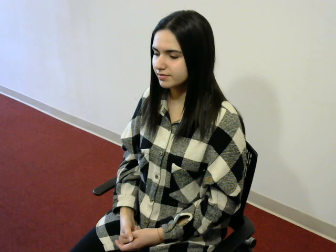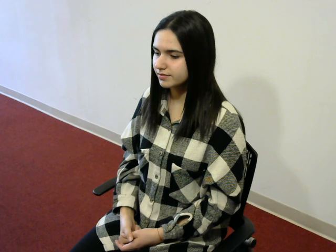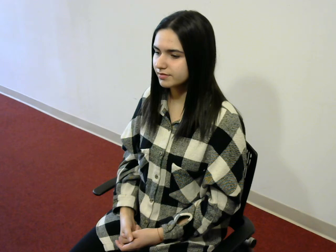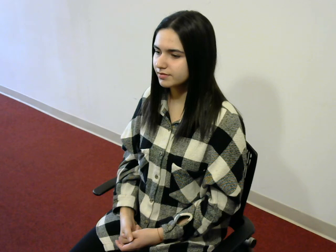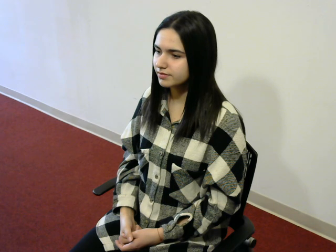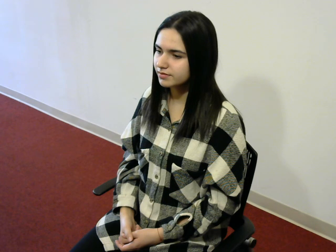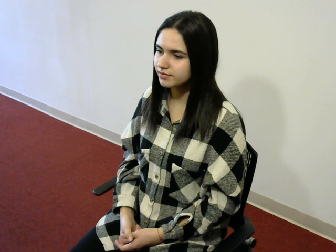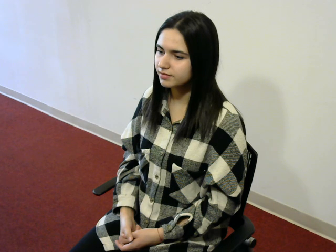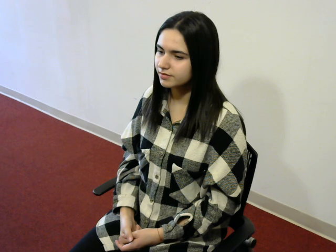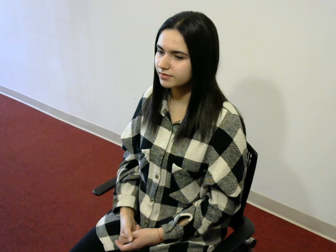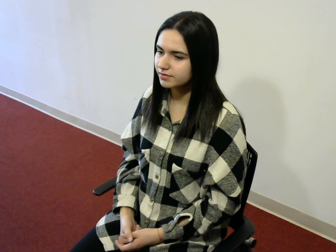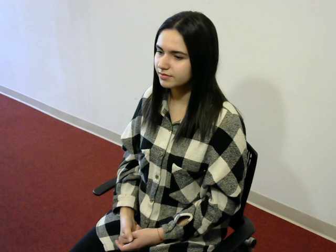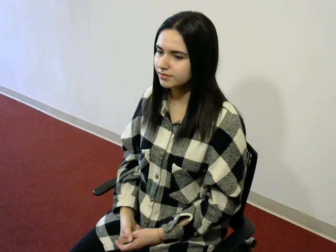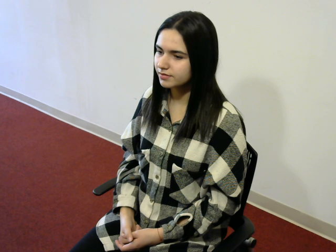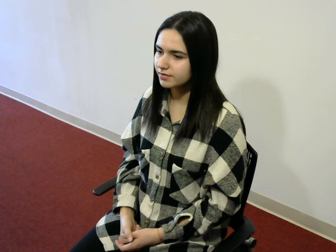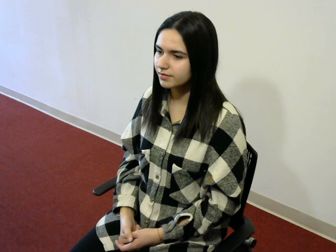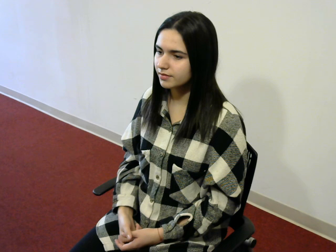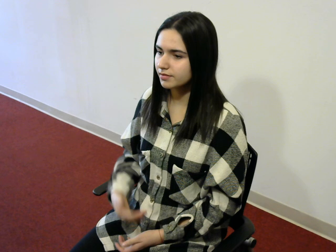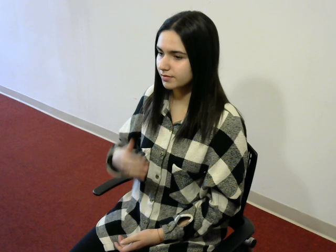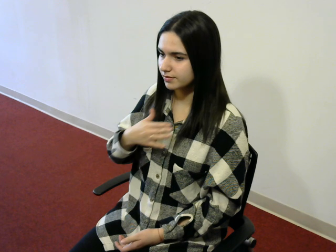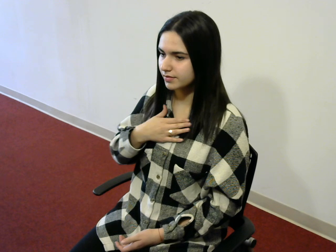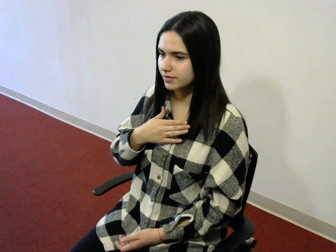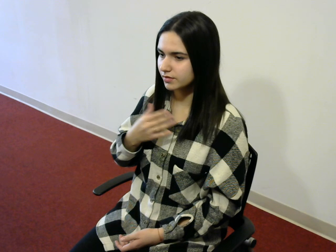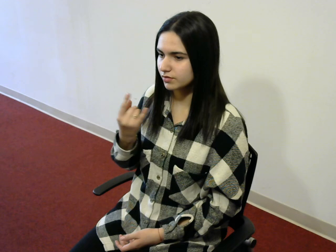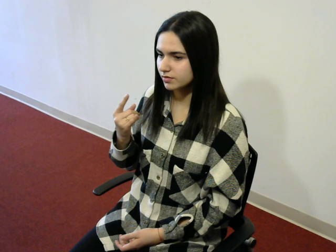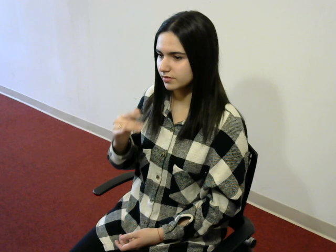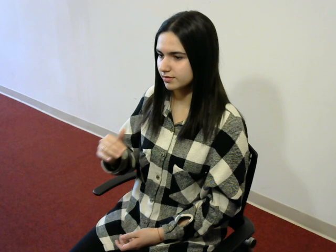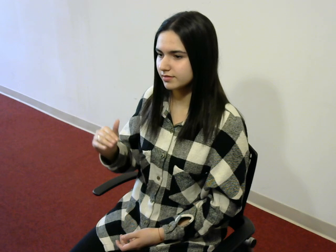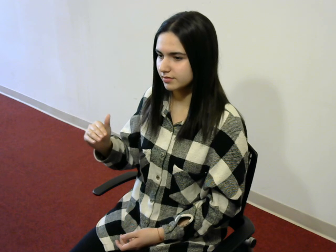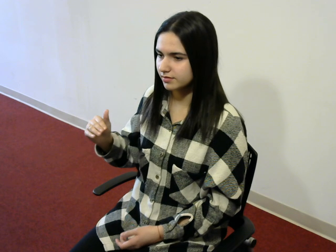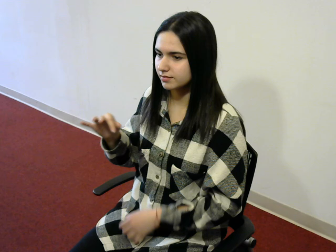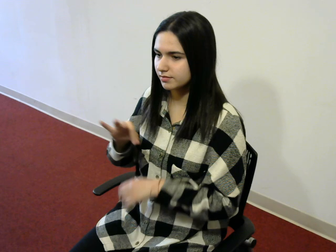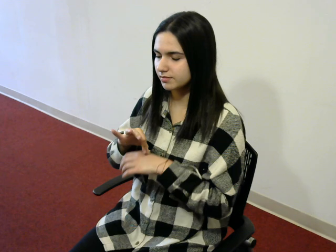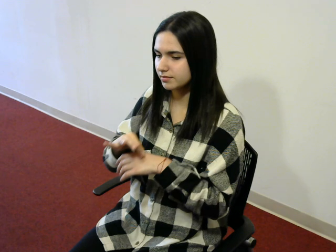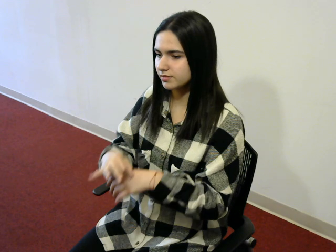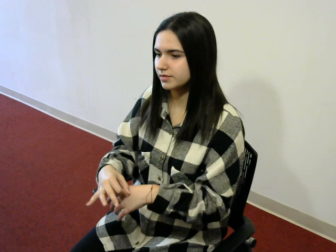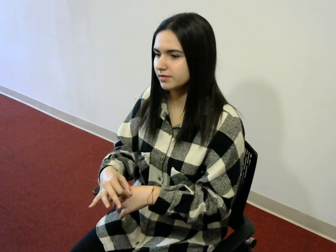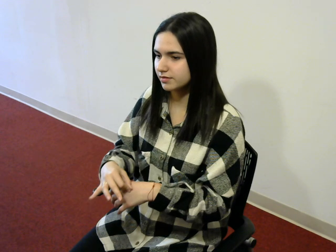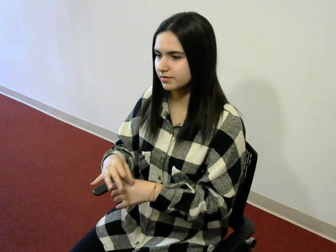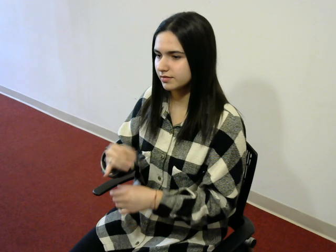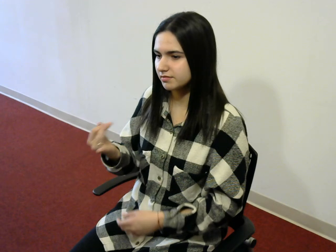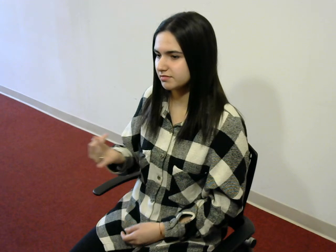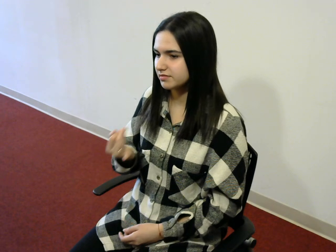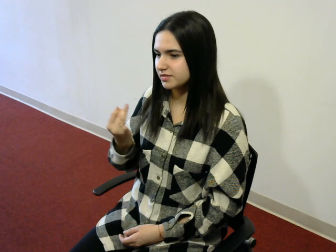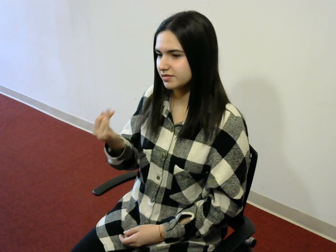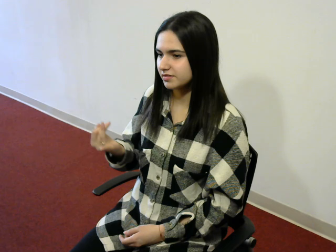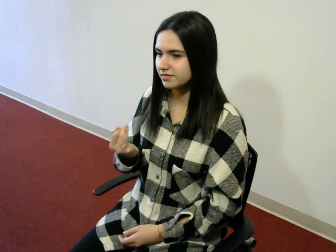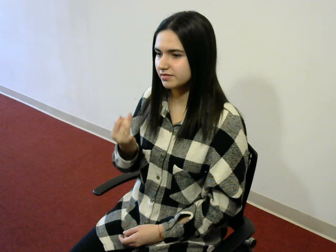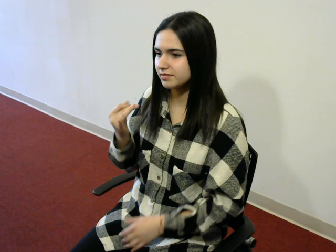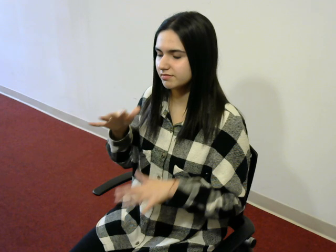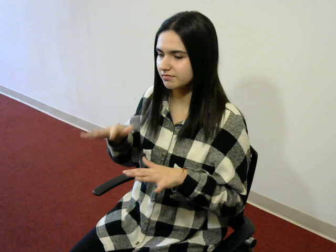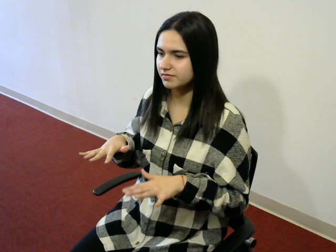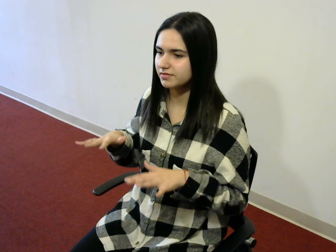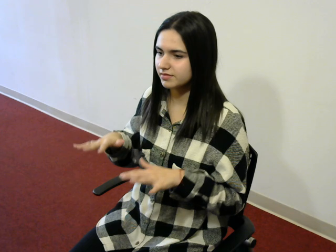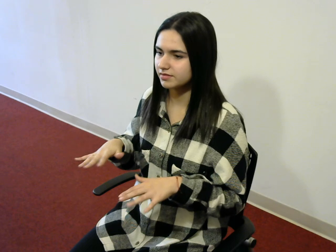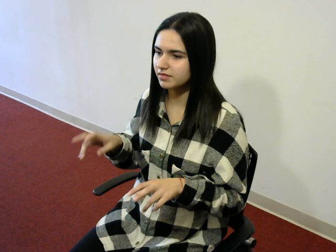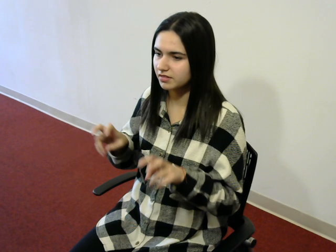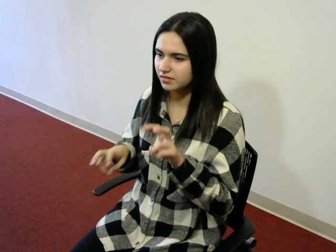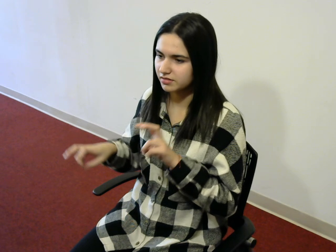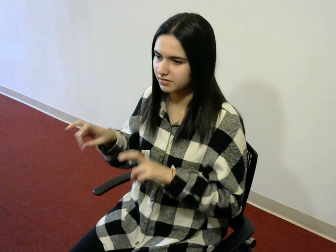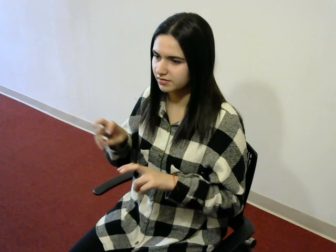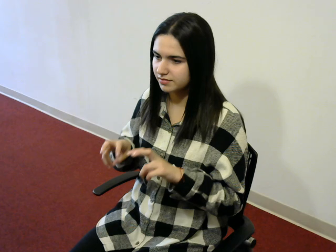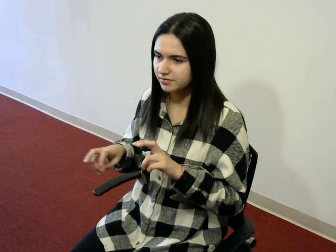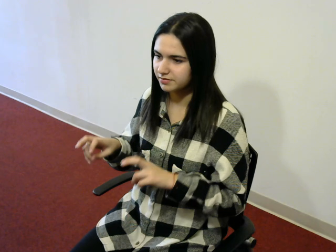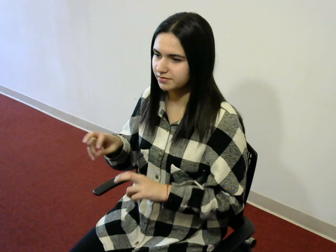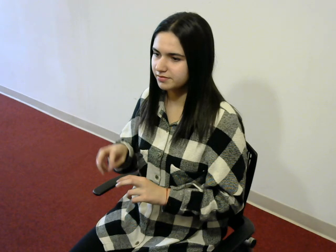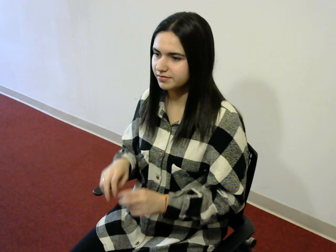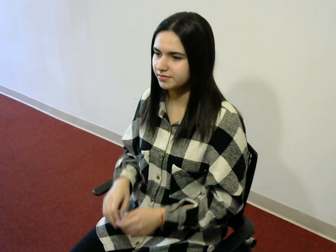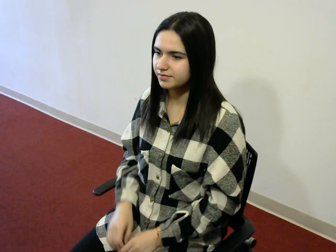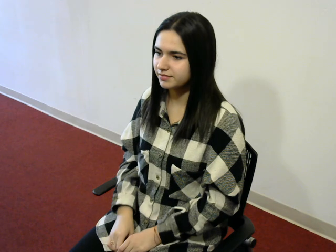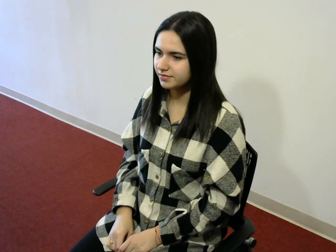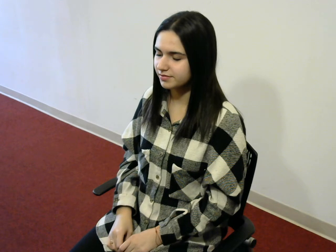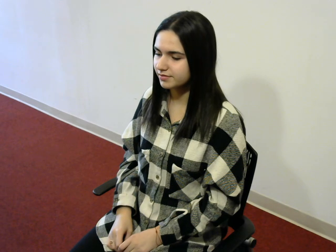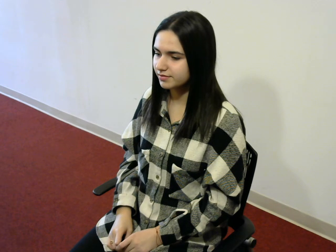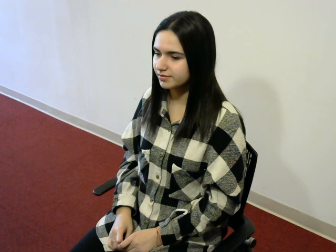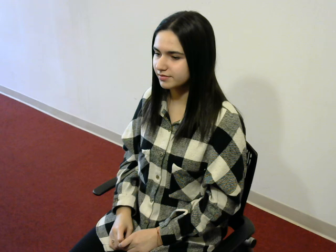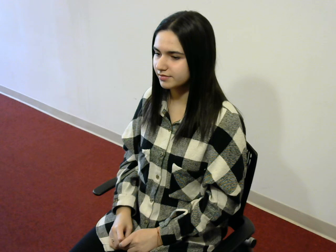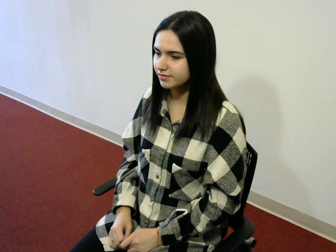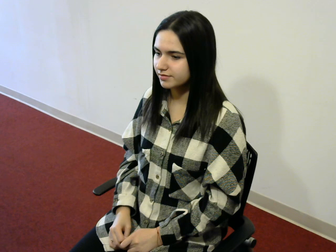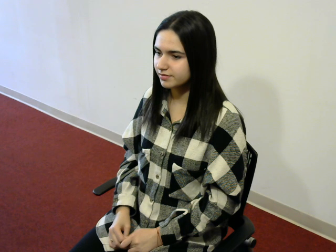Mən uşaqlarımı aparmağa maraqlı yer axtarıram